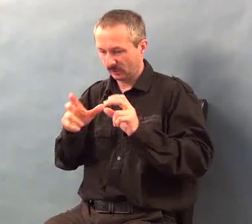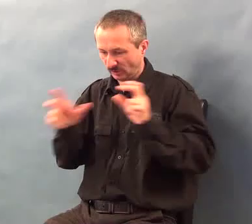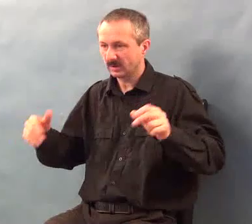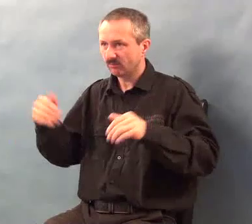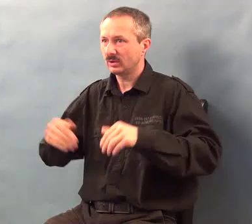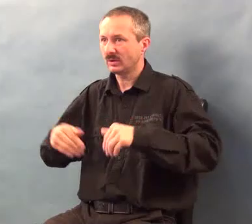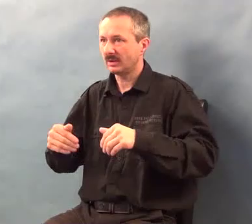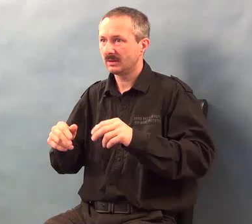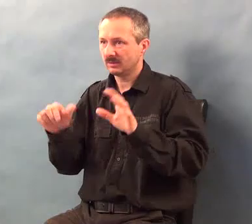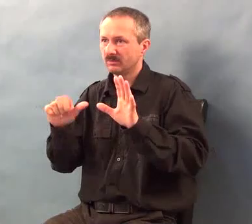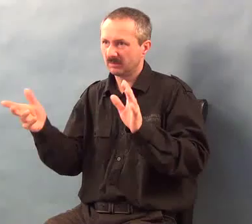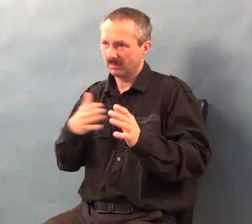Mogę po szóstej, mam czas.